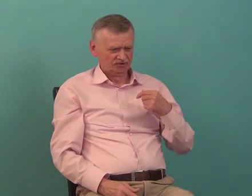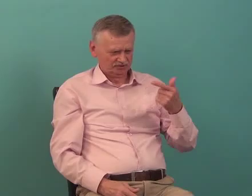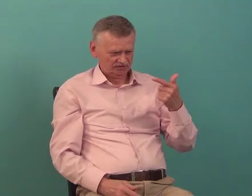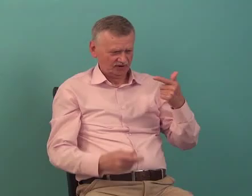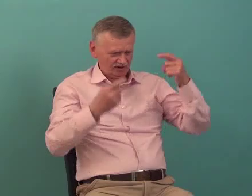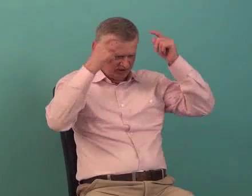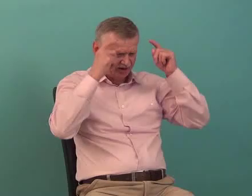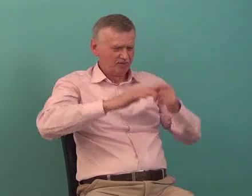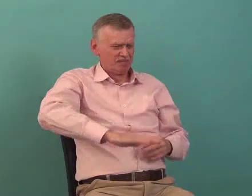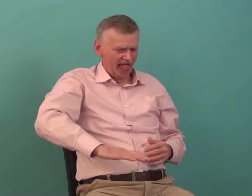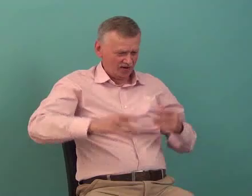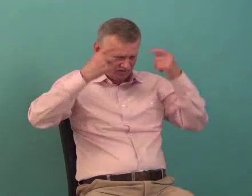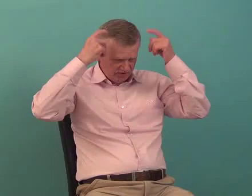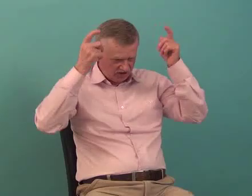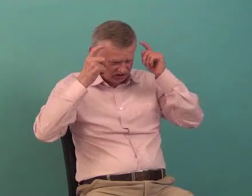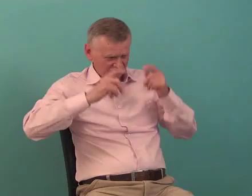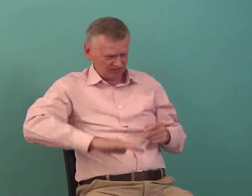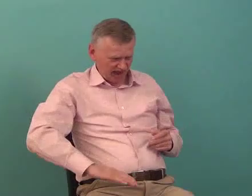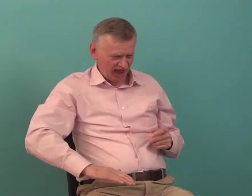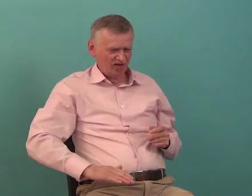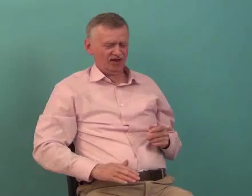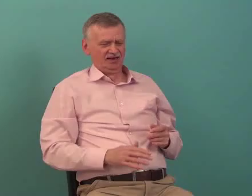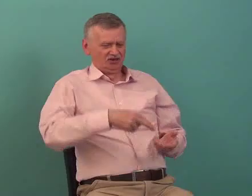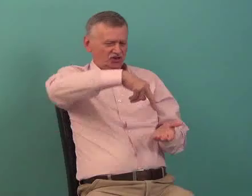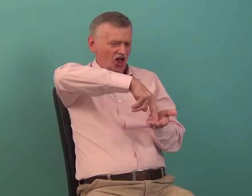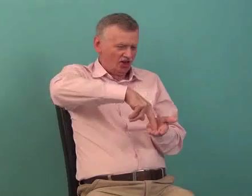Mała Myszka Miki stoi.